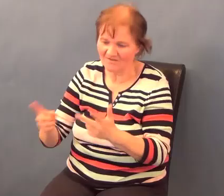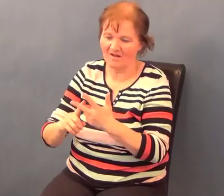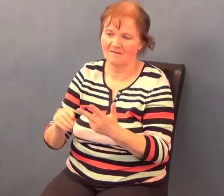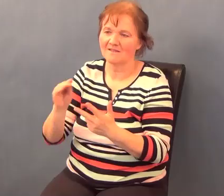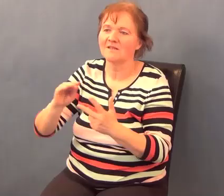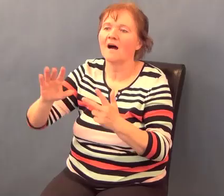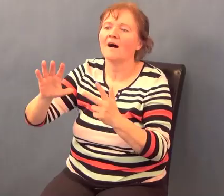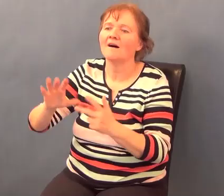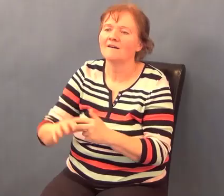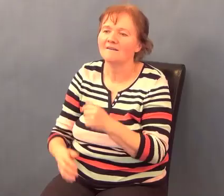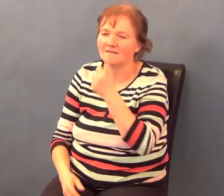Trzecie jeszcze.